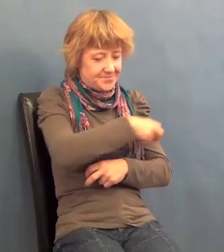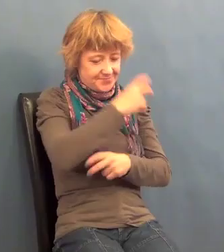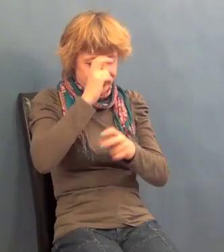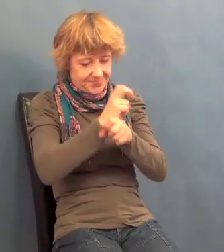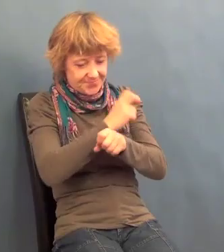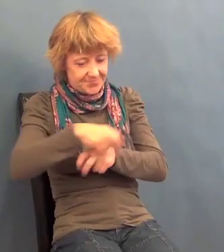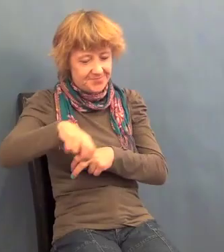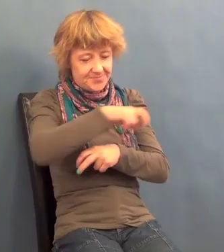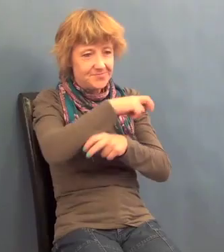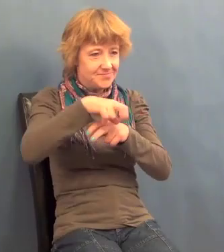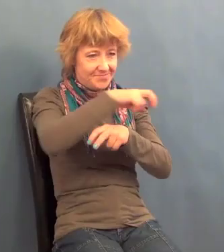Zastanawia się, chodzi w kółko.